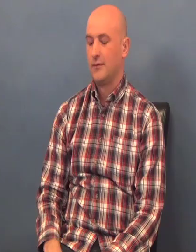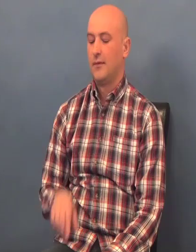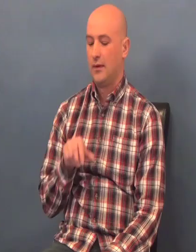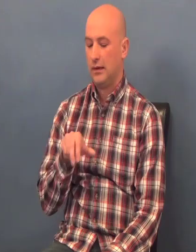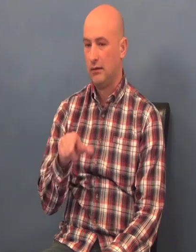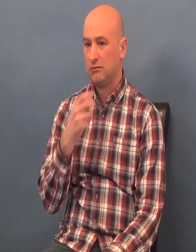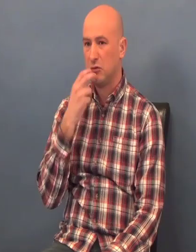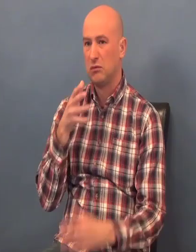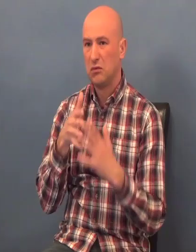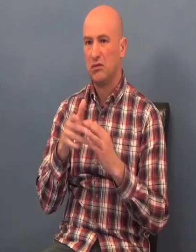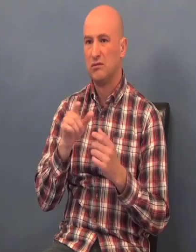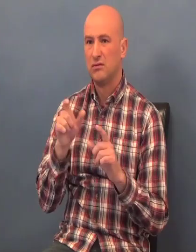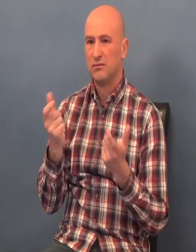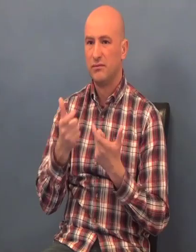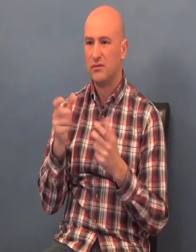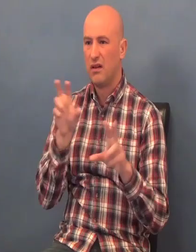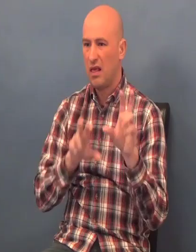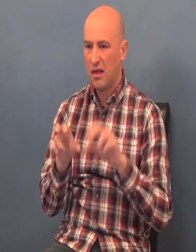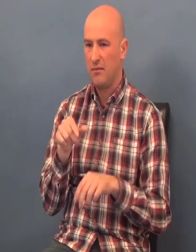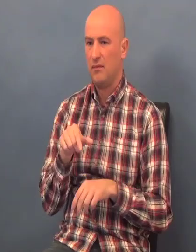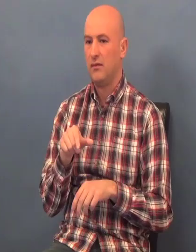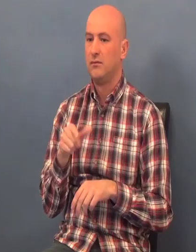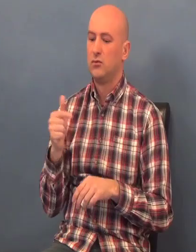Idziesz, widzisz, że to jest prąd i jest promieniowanie czy coś niebezpiecznego, chemicznego.